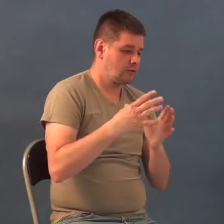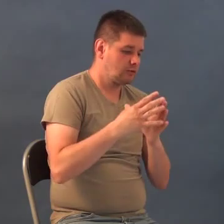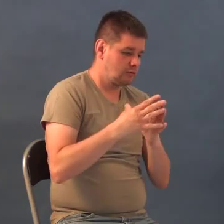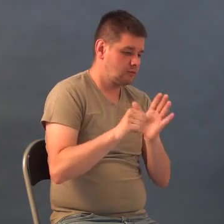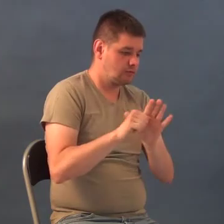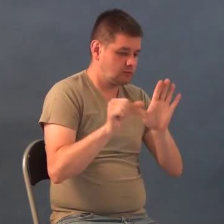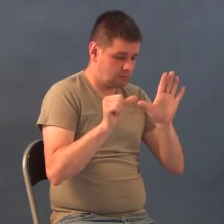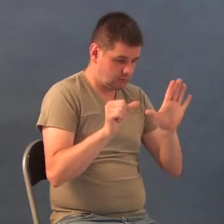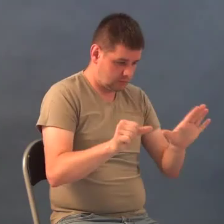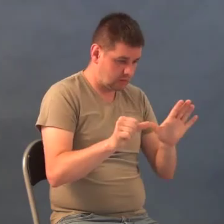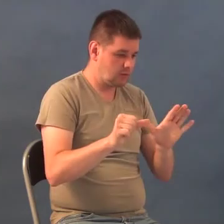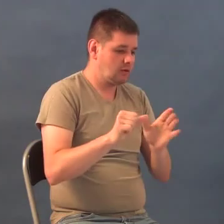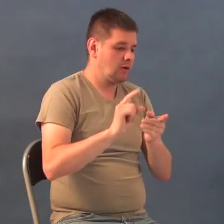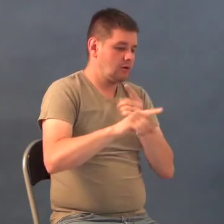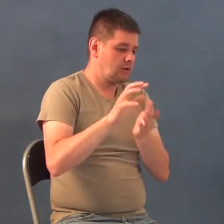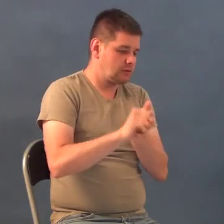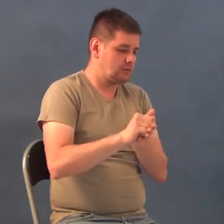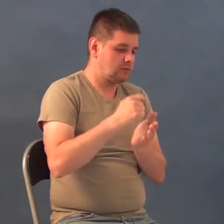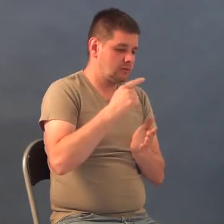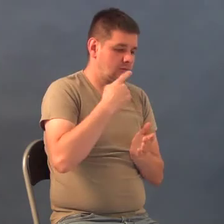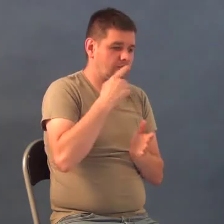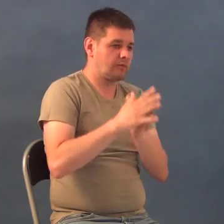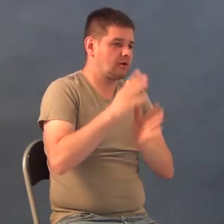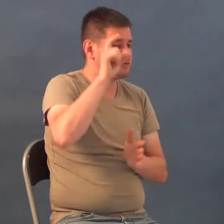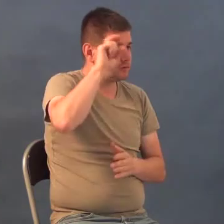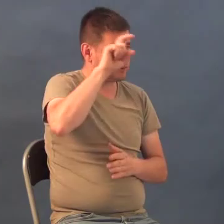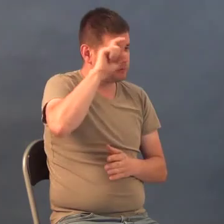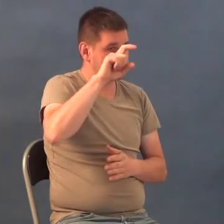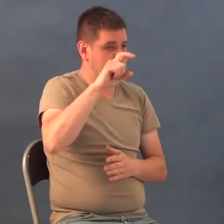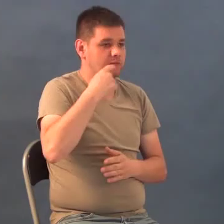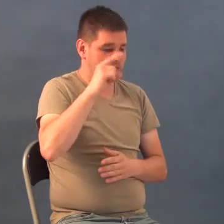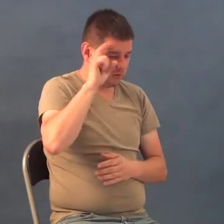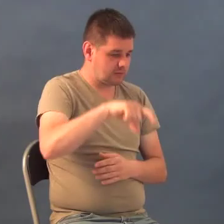Od dziesiątej do szóstej, a potem jestem zajęty sprzątaniem domu.